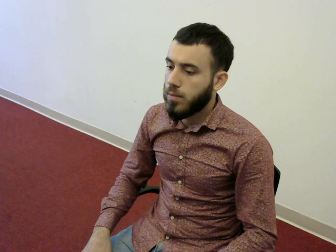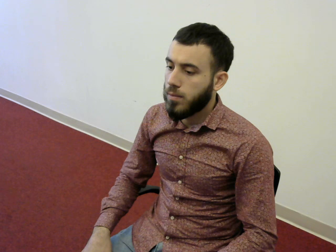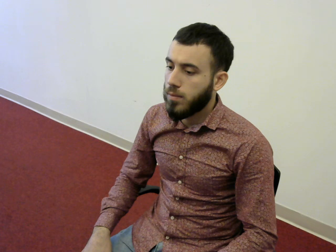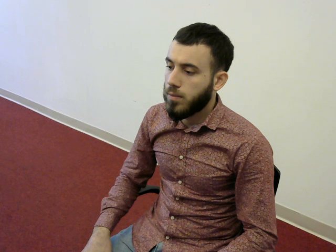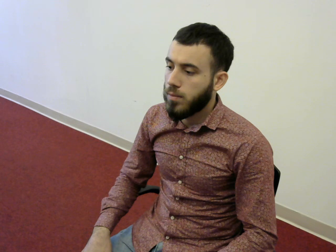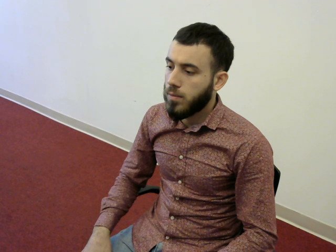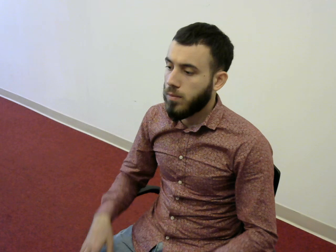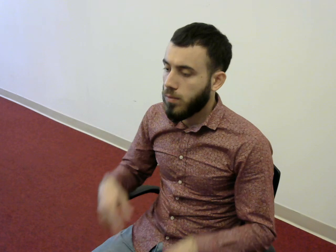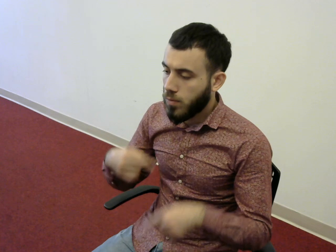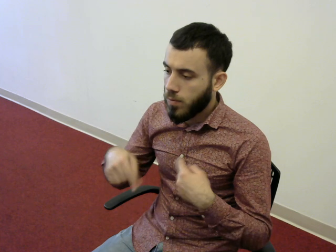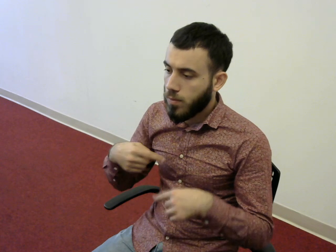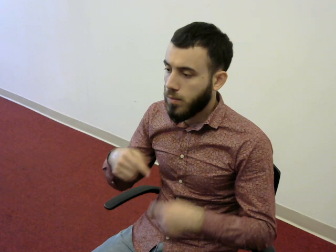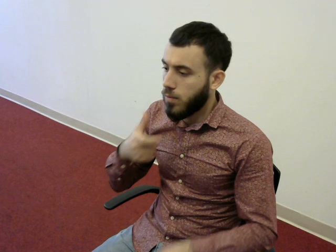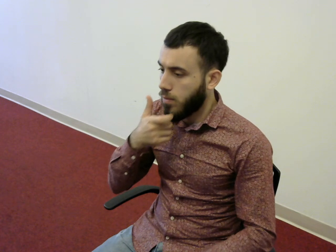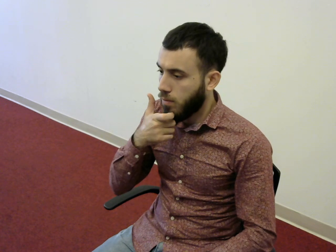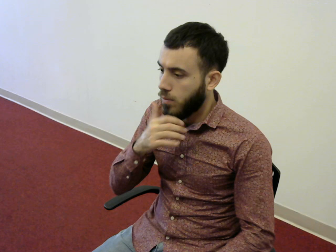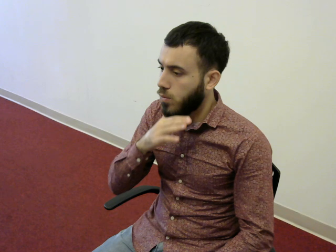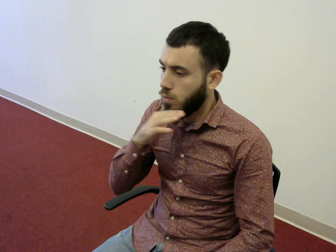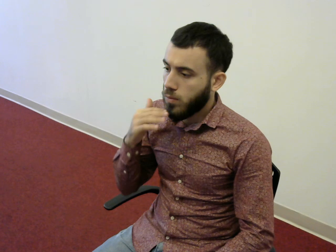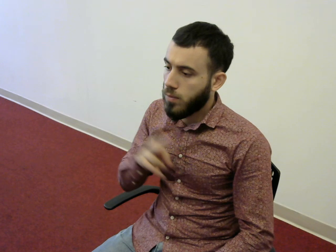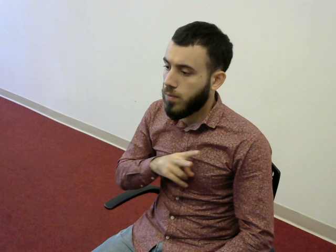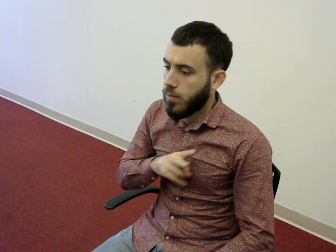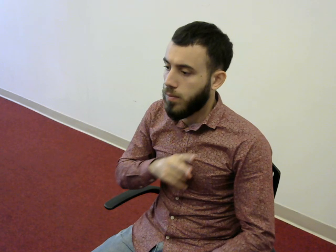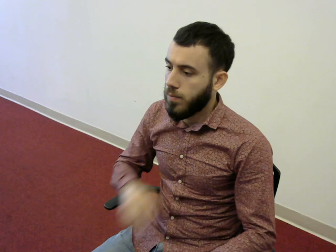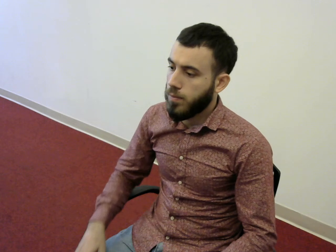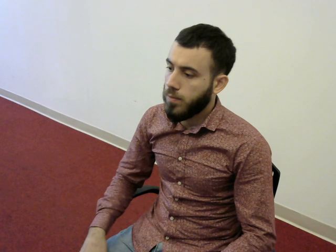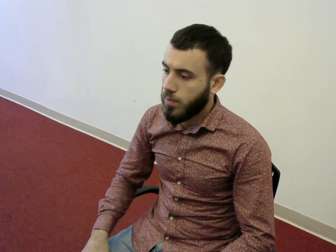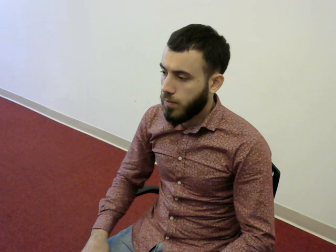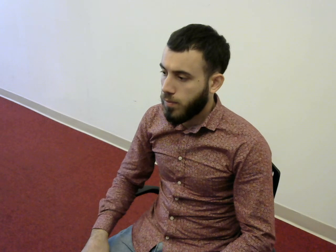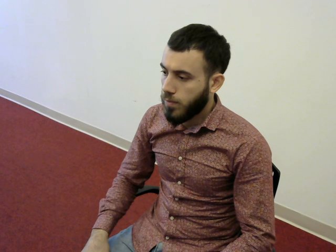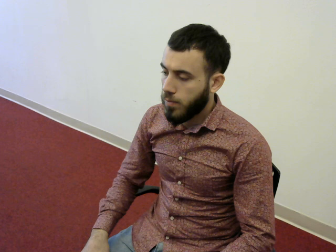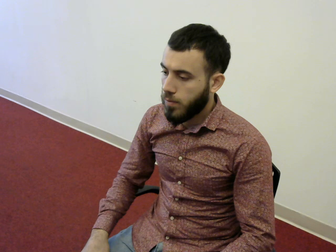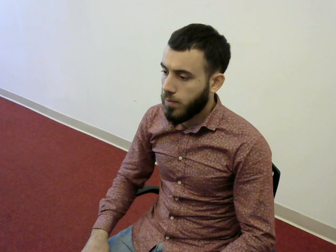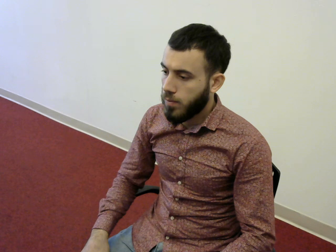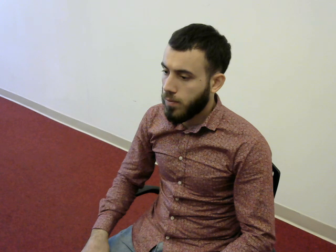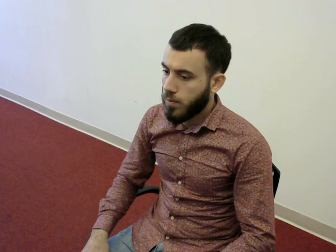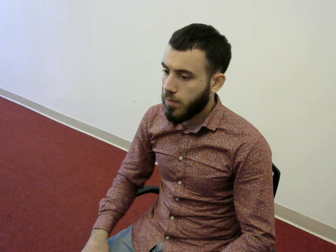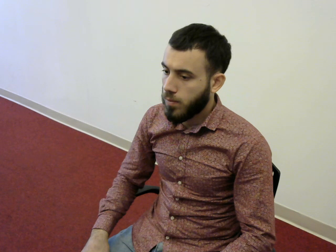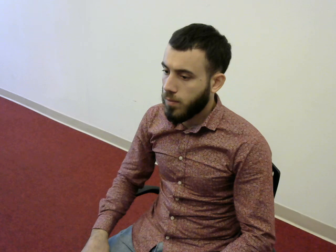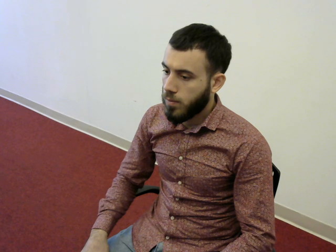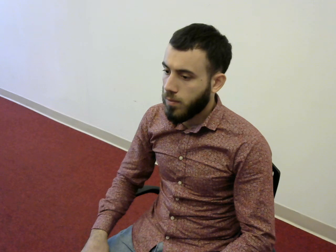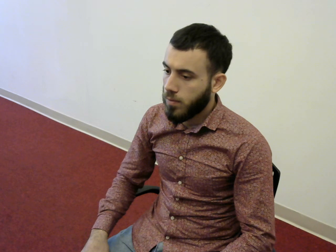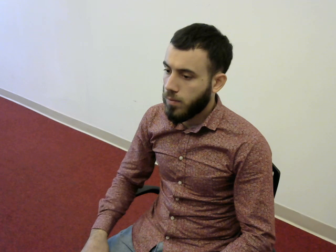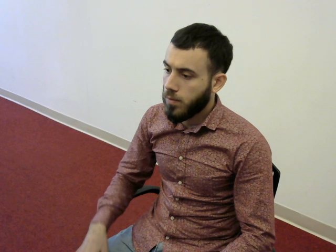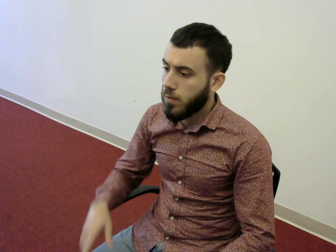Futbol izləməyi çox sevirəm